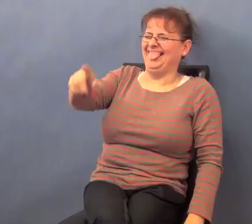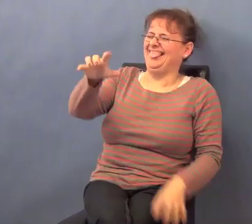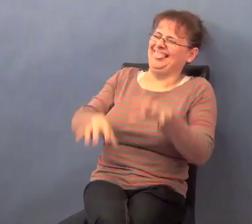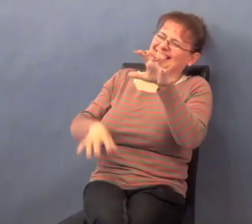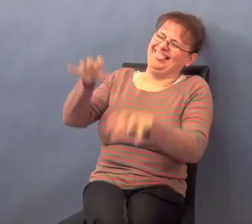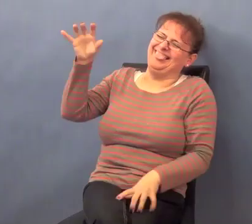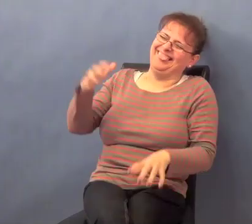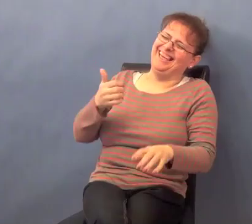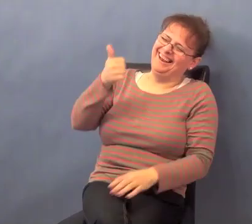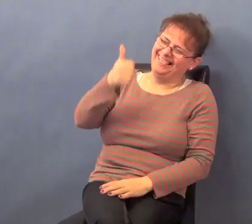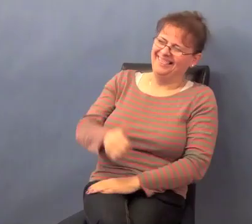Śmiejesz się.